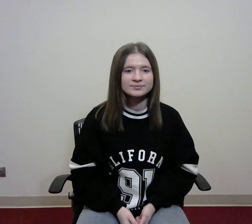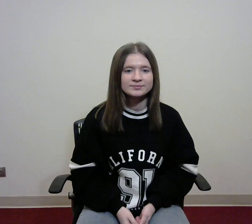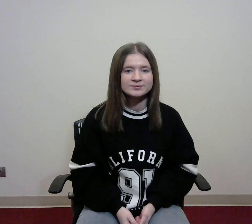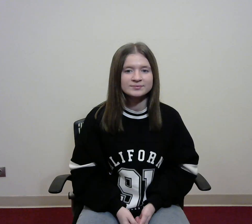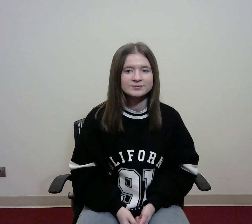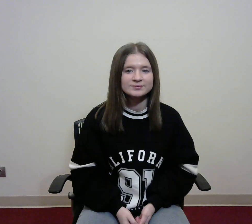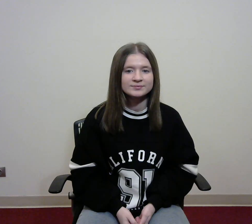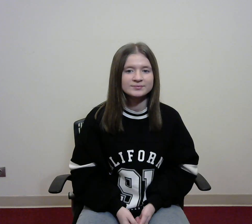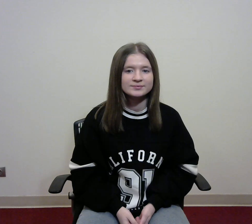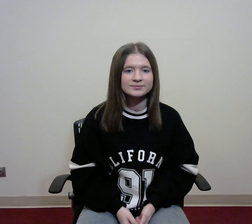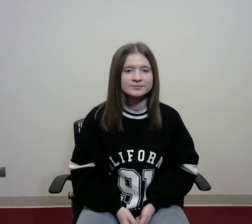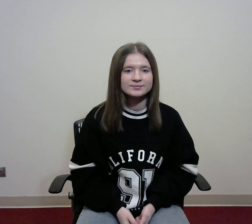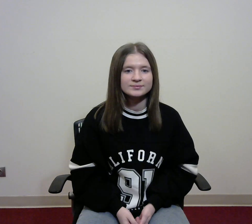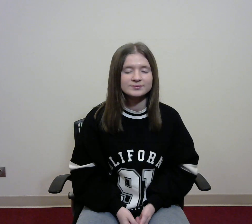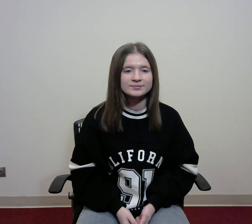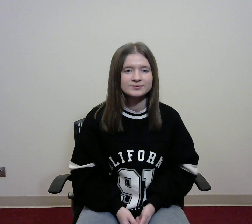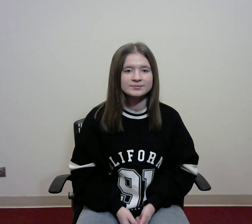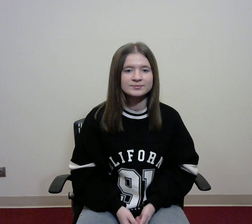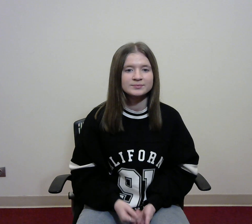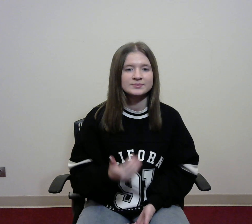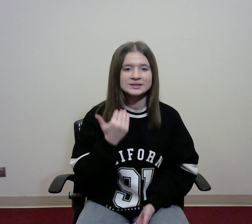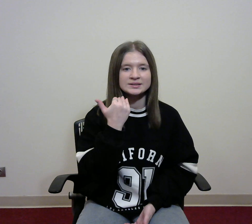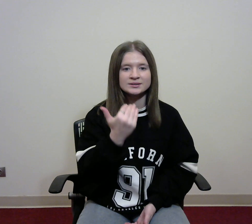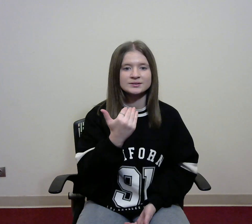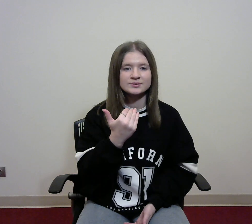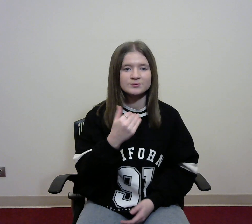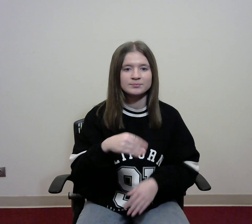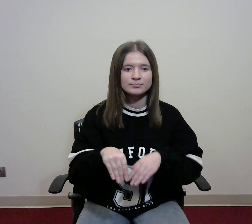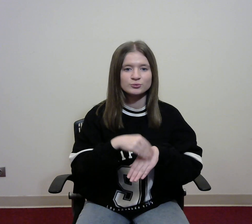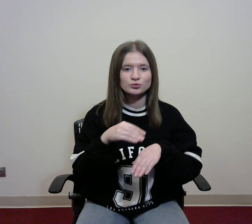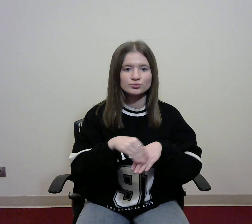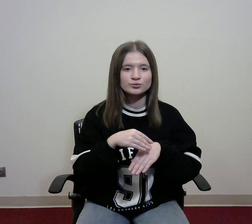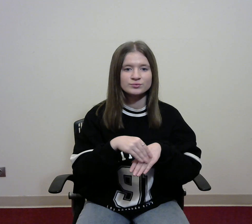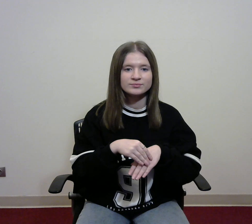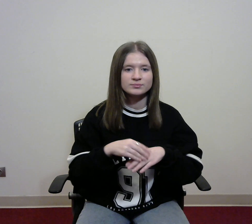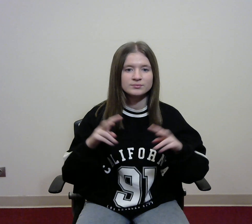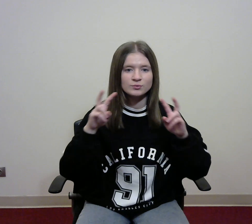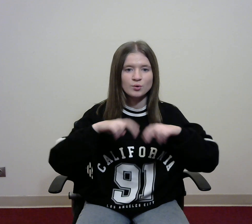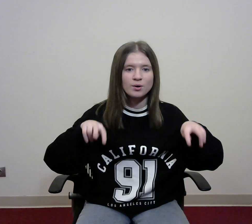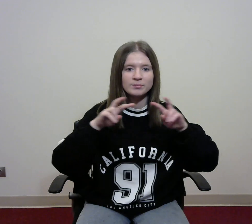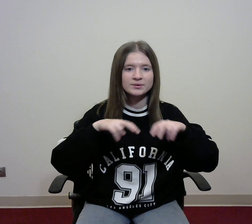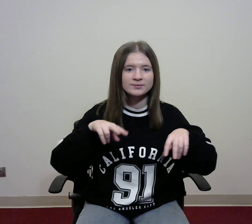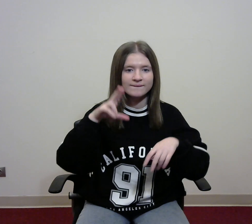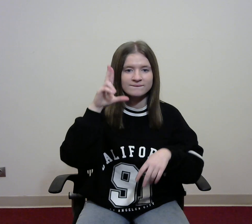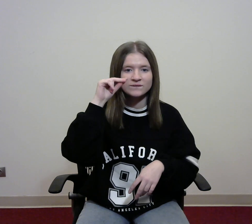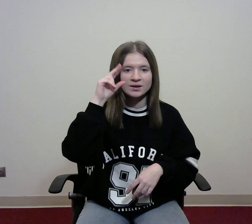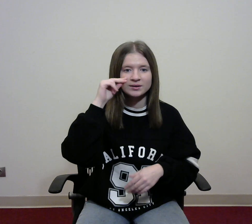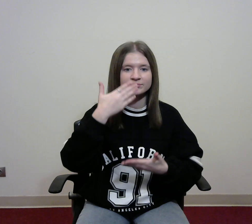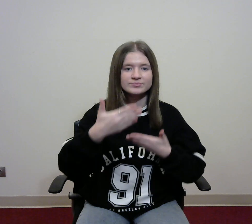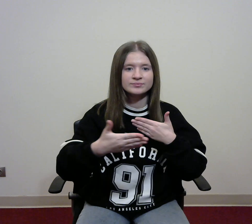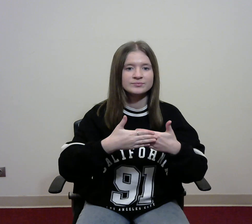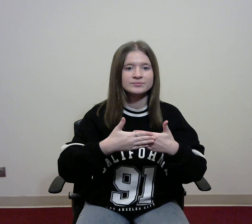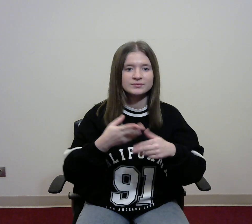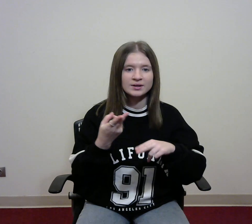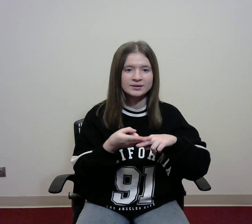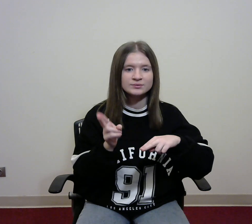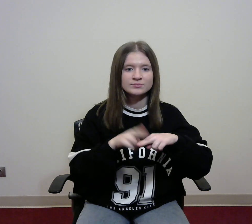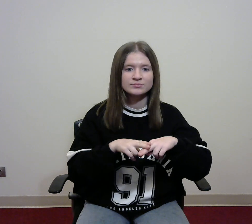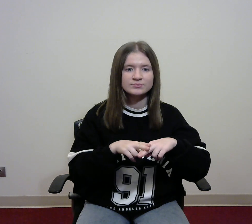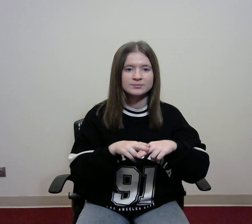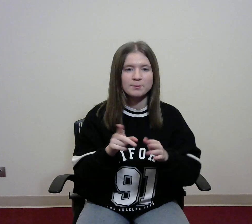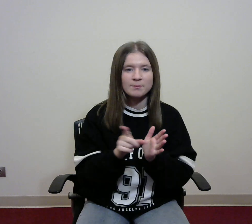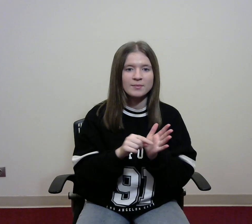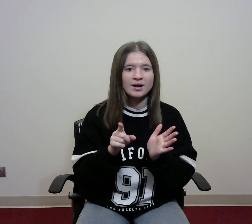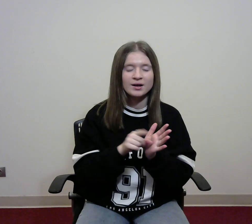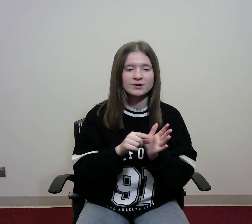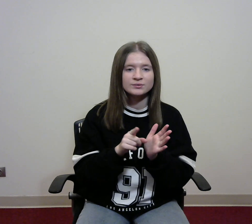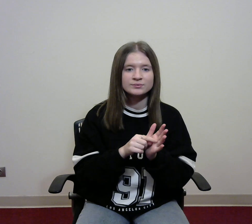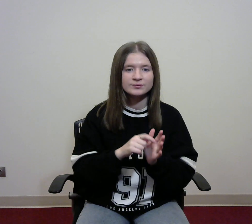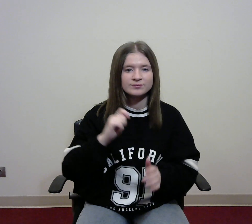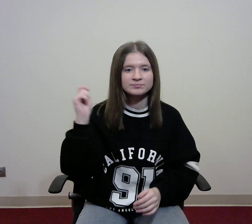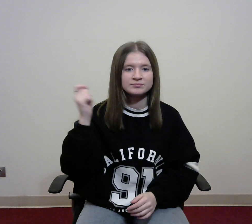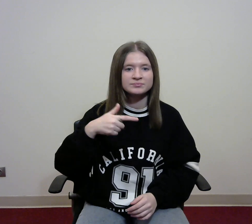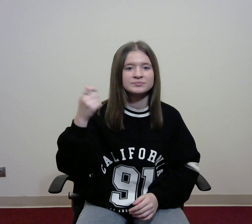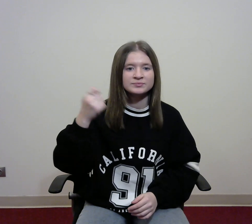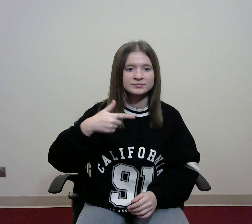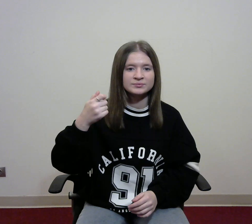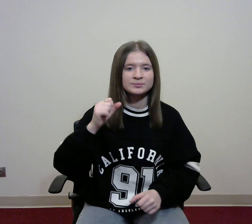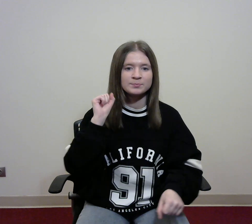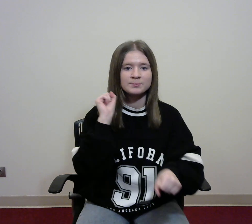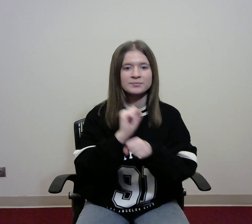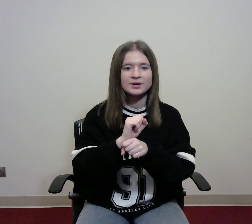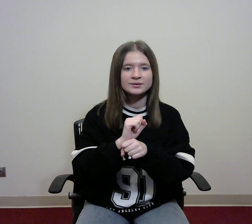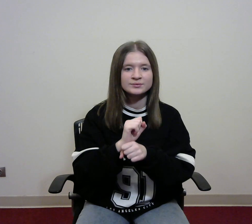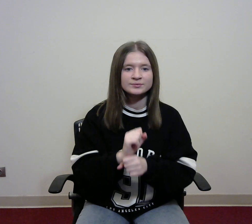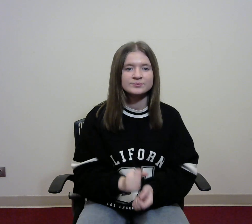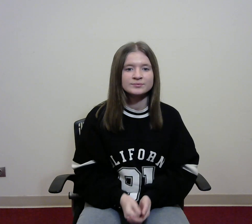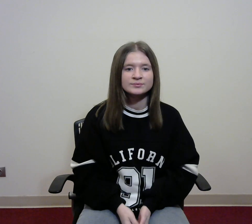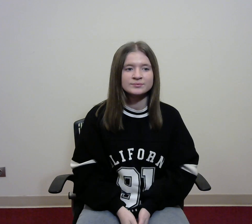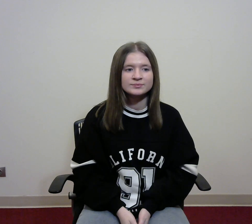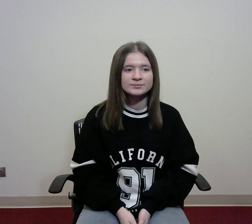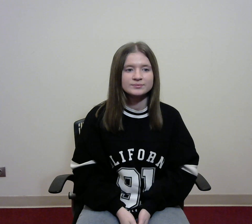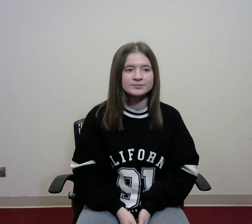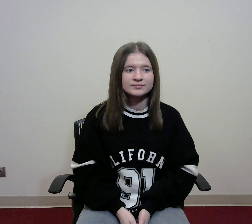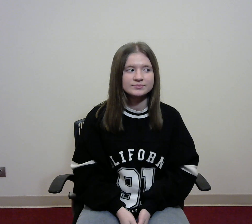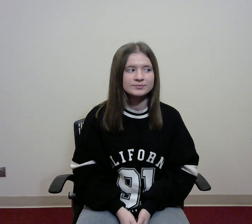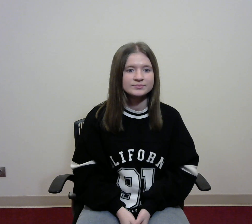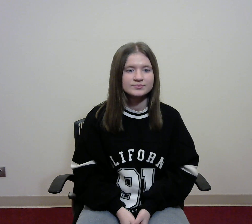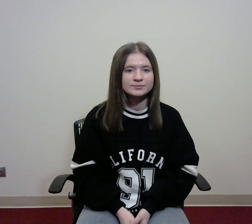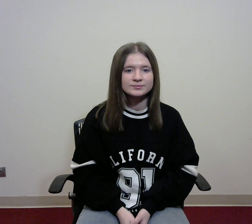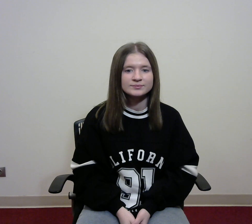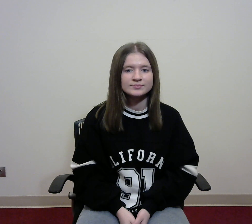Sizin həyat yoldaşınızın müayinə tarixi çatdığı üçün pensiya ödənişi dayanıb